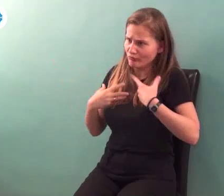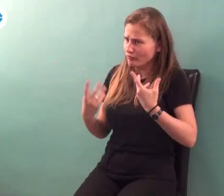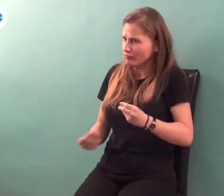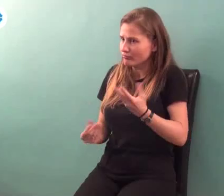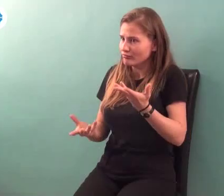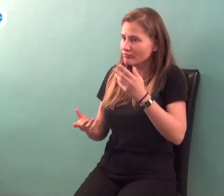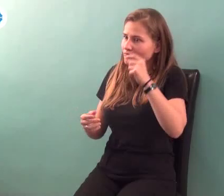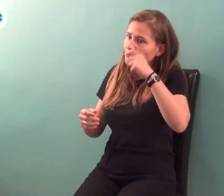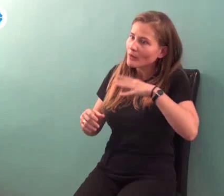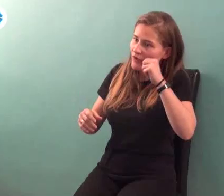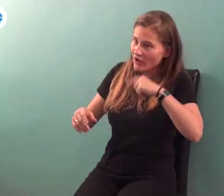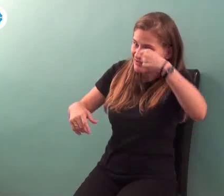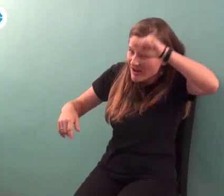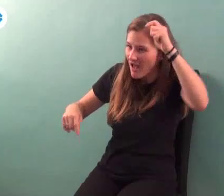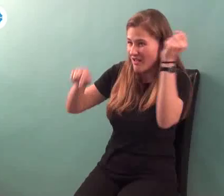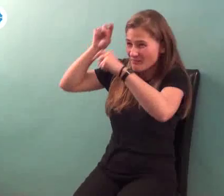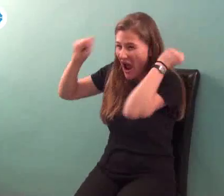"Wczoraj byli strażacy, walili w drzwi."